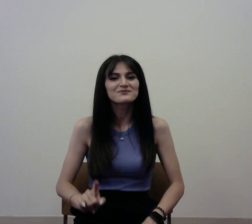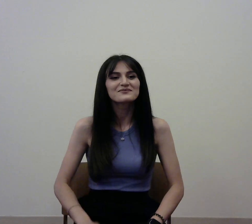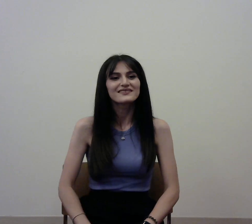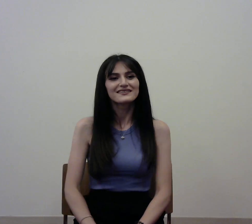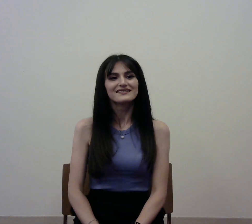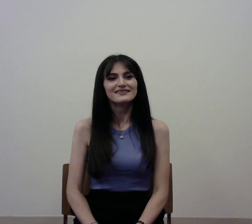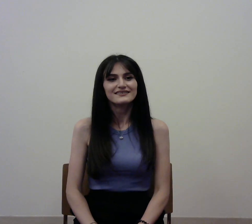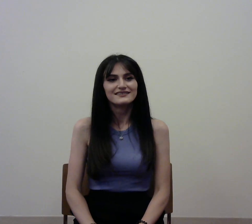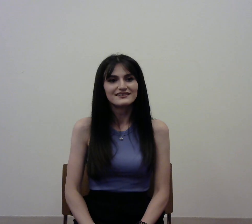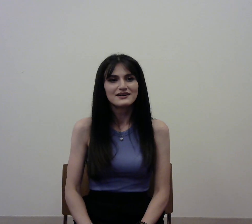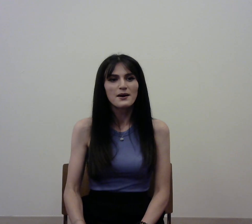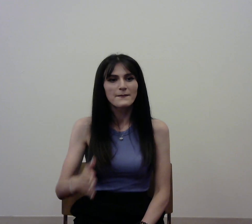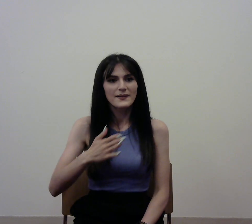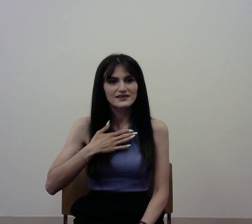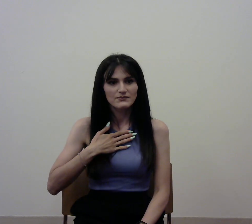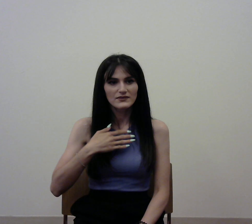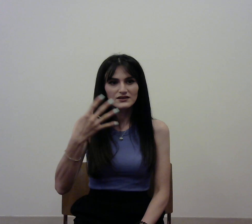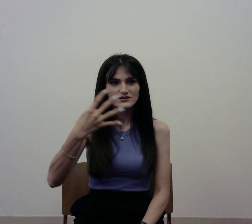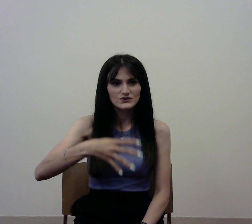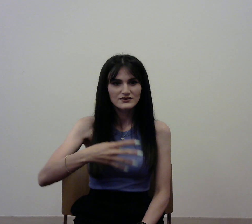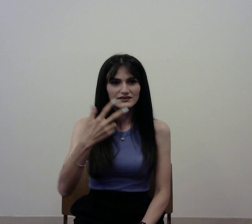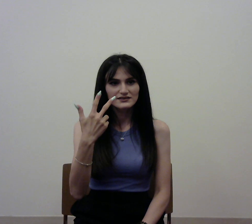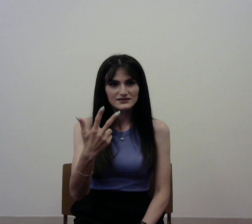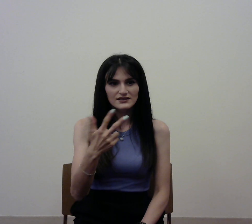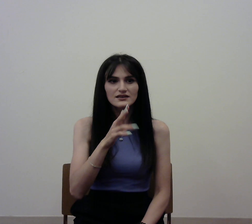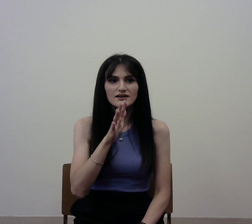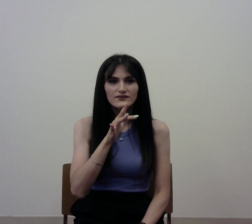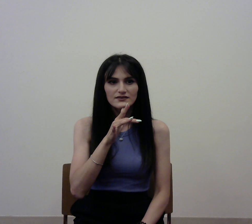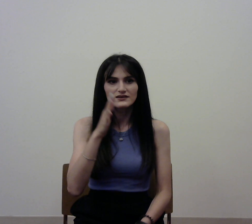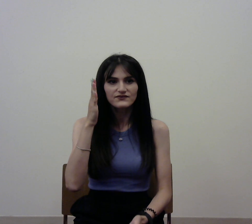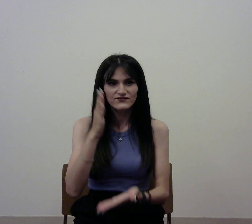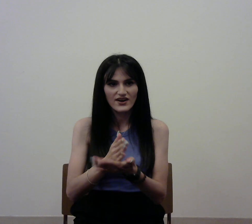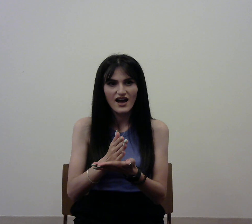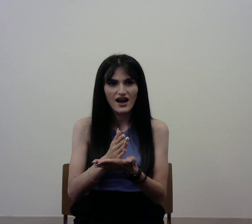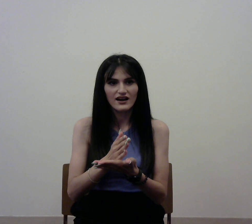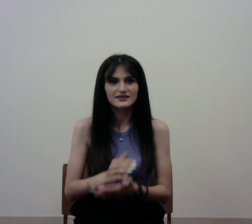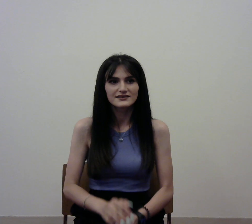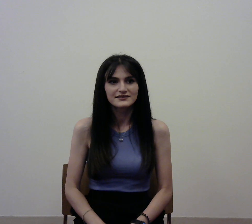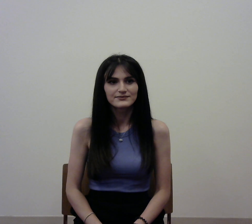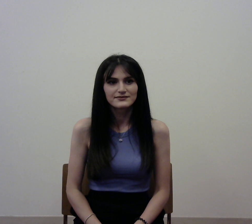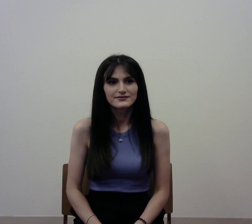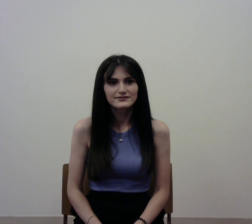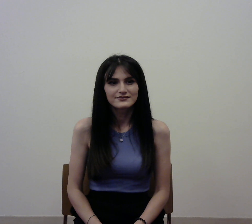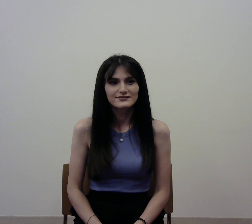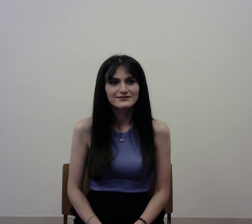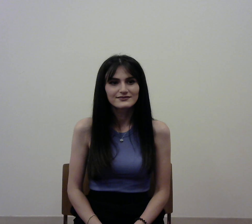Mənim 43 yaşım var